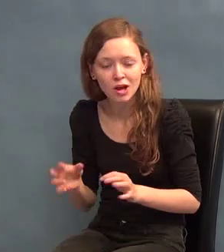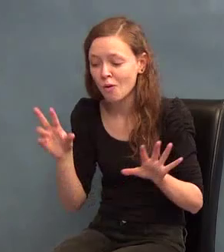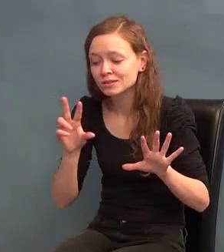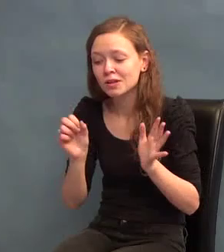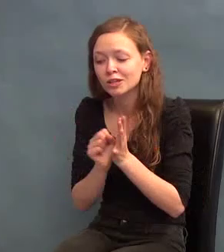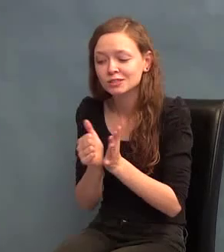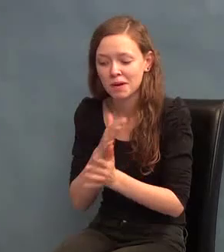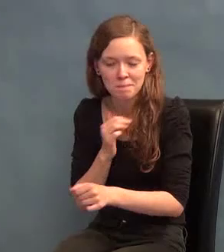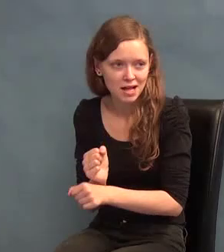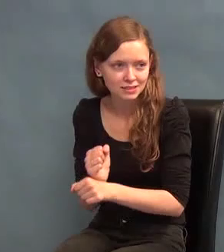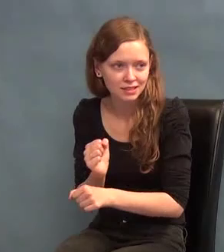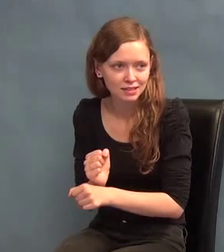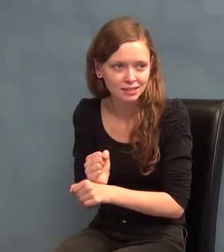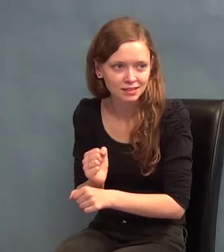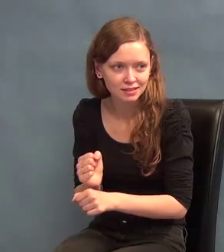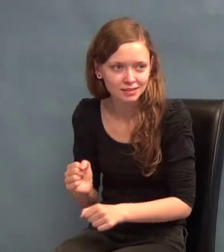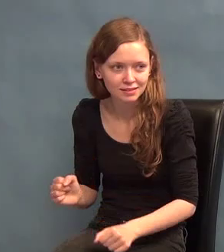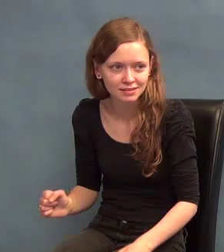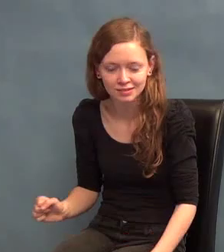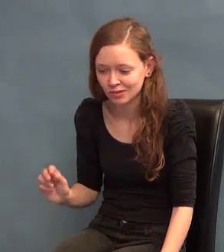Od ósmej do szesnastej pracuję.